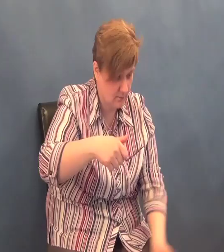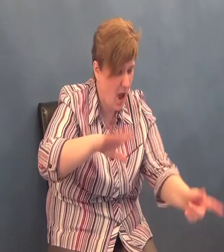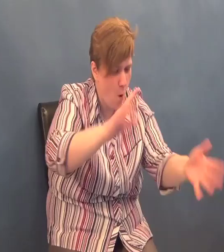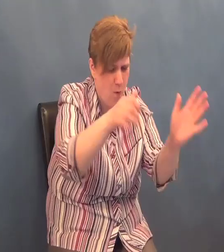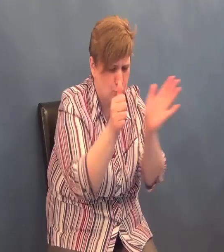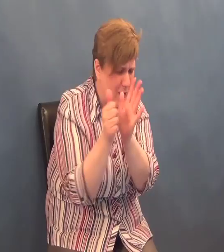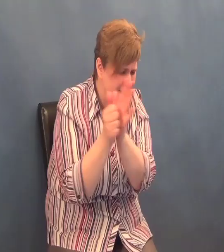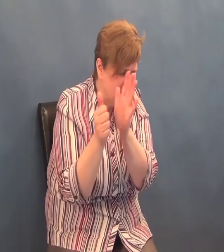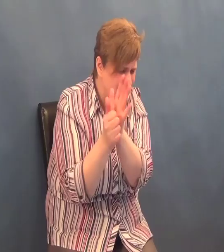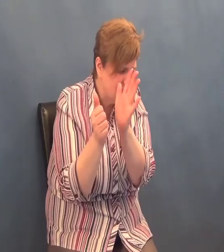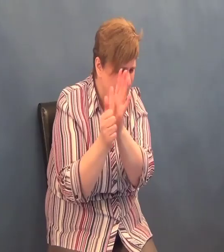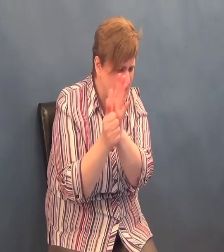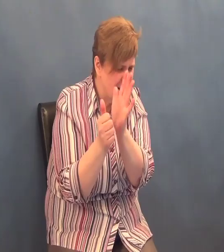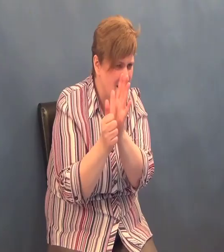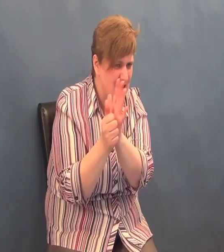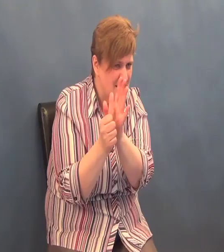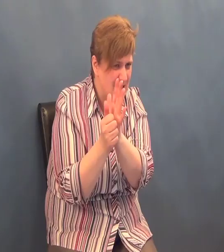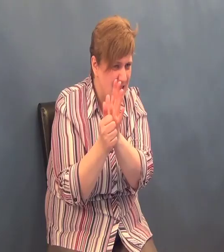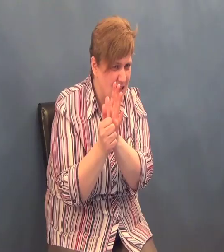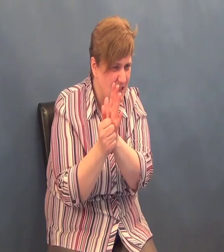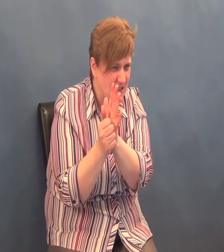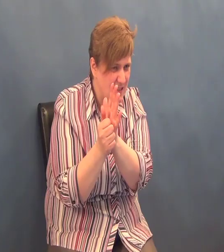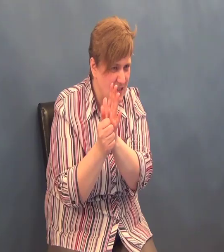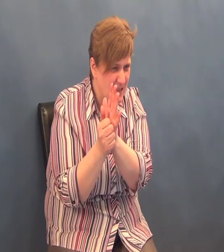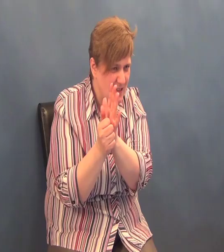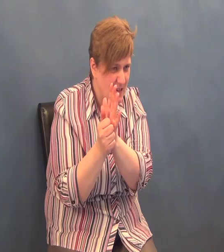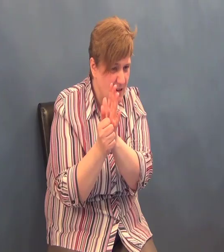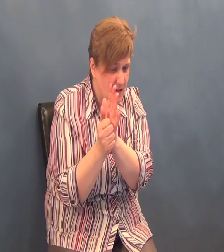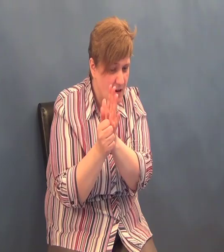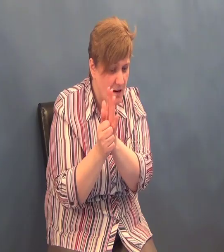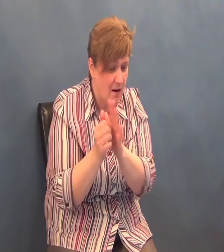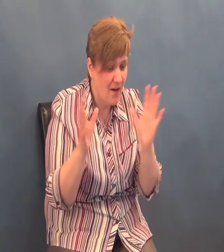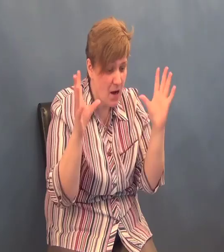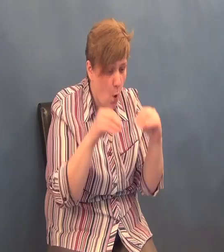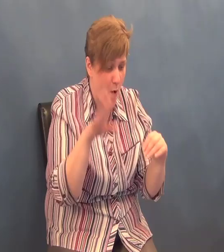Czyli szesnasty.